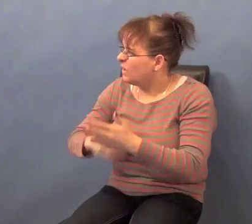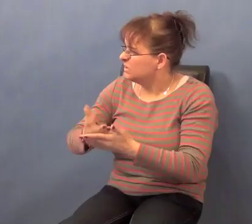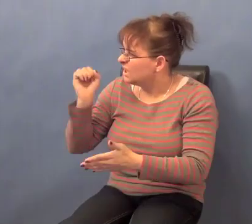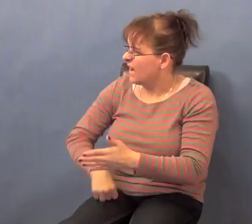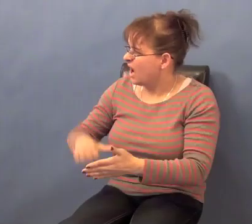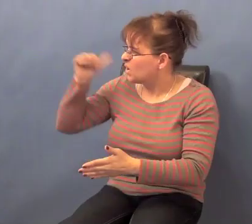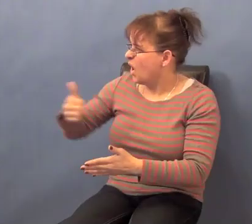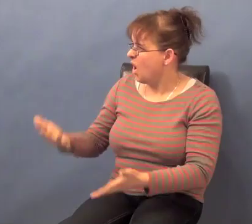Twarde, już jest twarde!